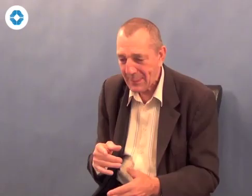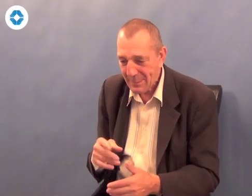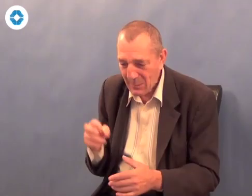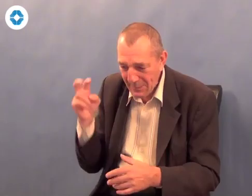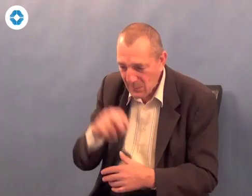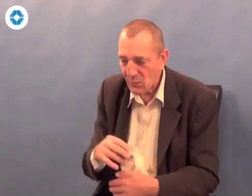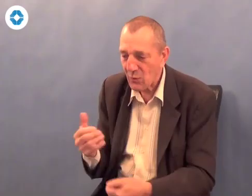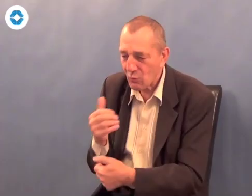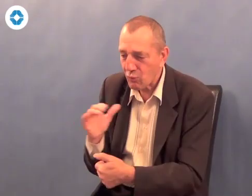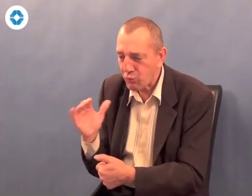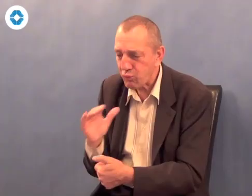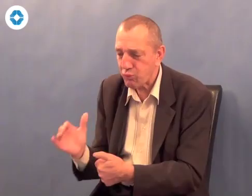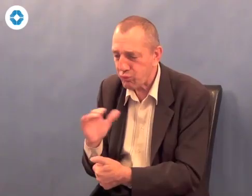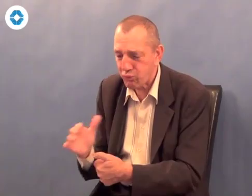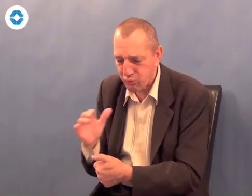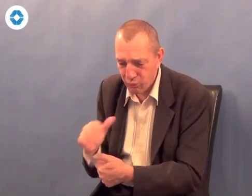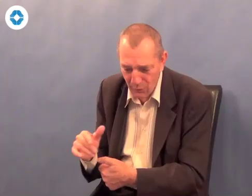Wskakuje, przytula i głaszcze go.